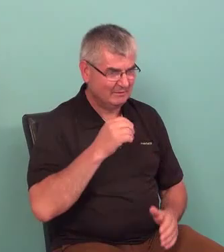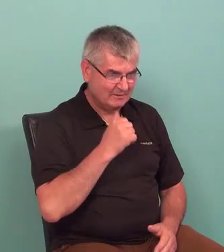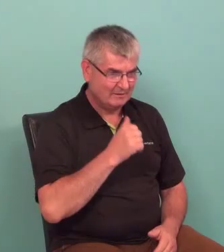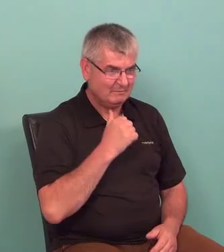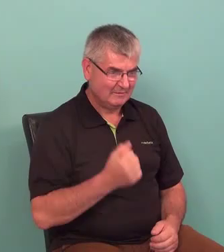Spróbuj.